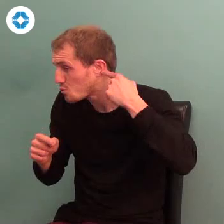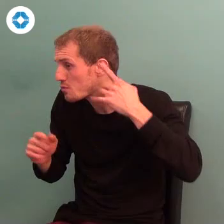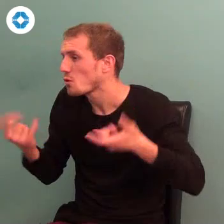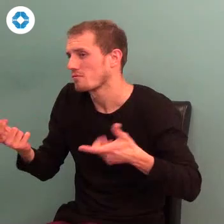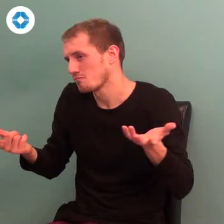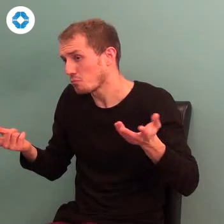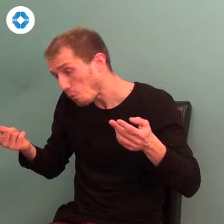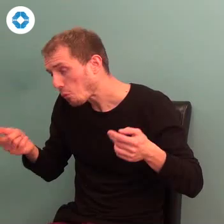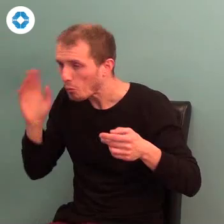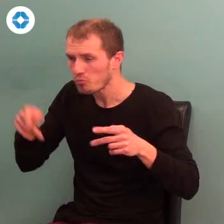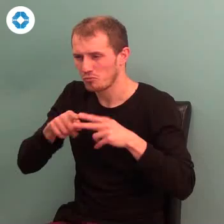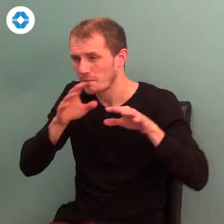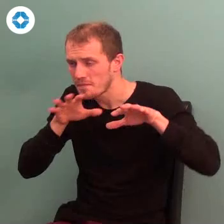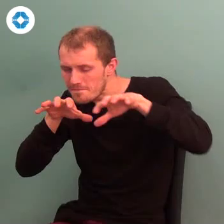Decydują się tam zajrzeć.